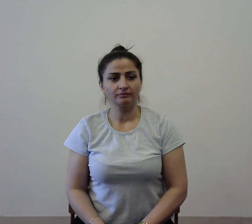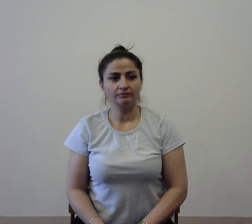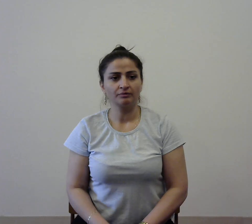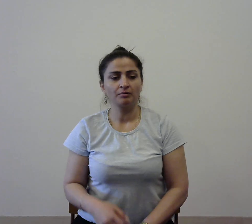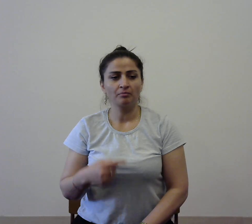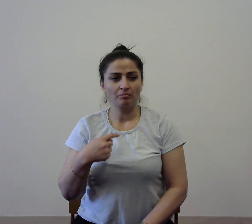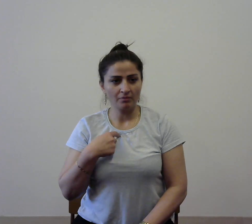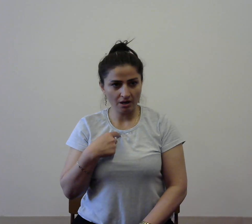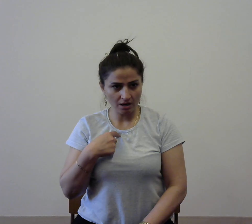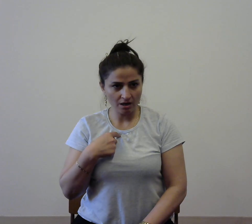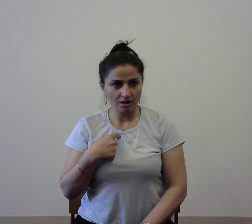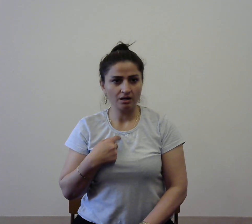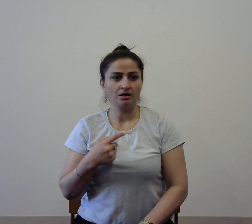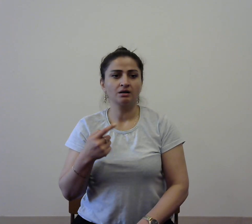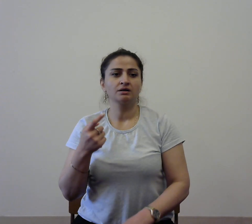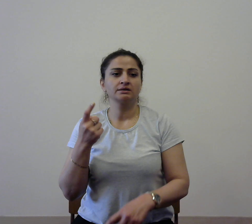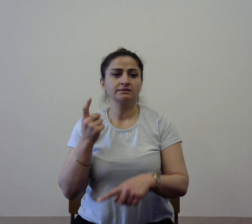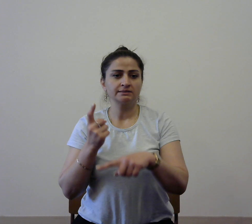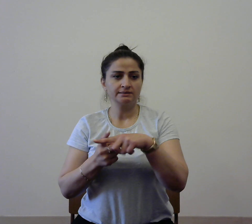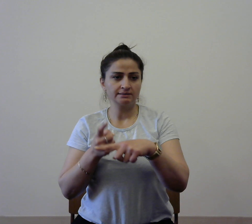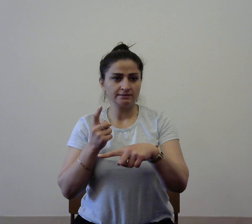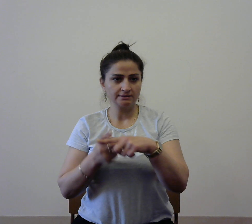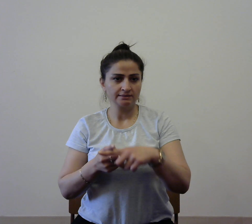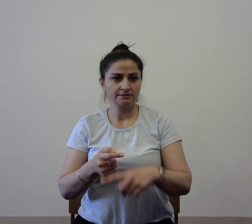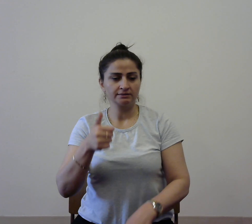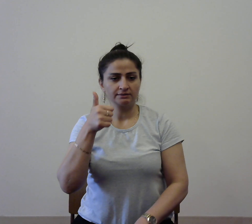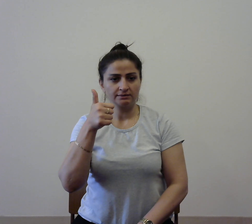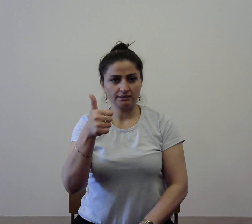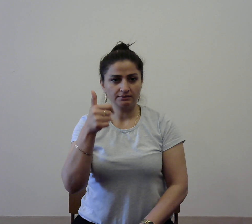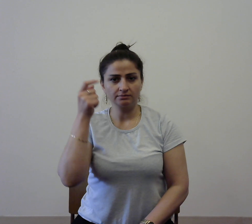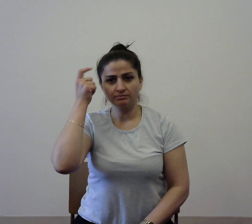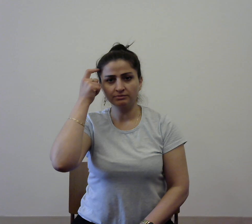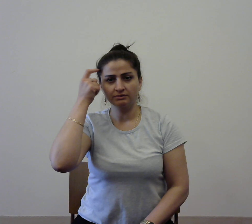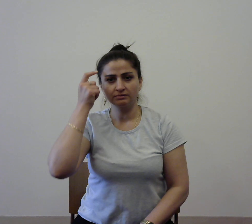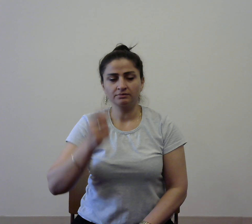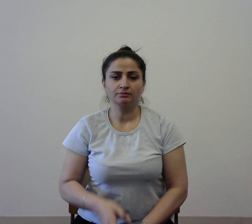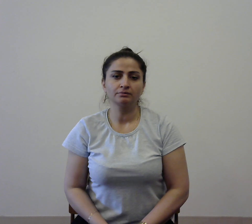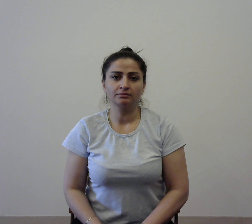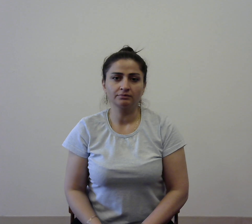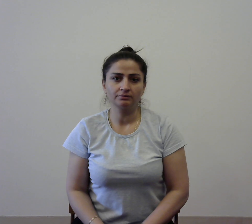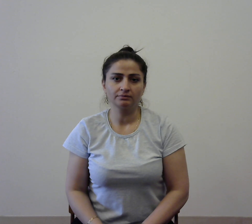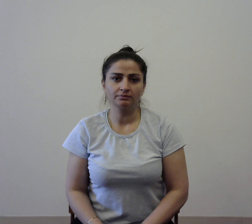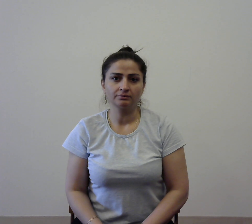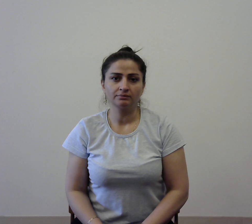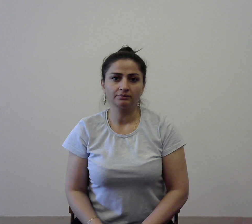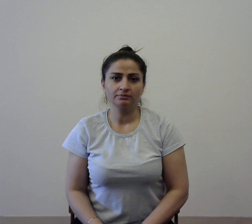Mən riyaziyyatı yaxşı bilirəm